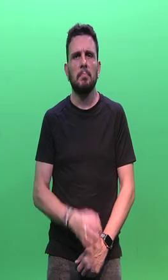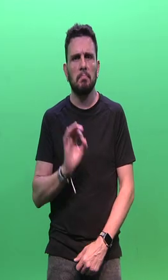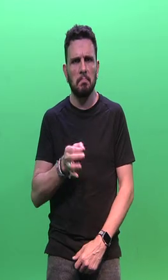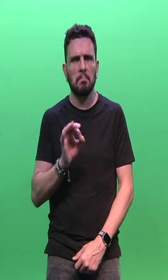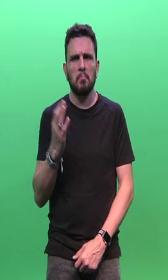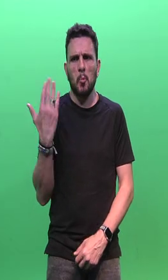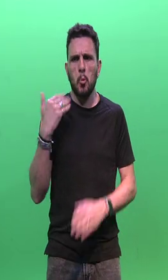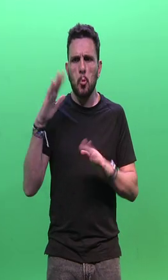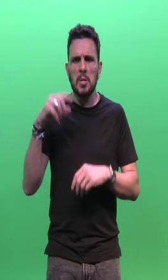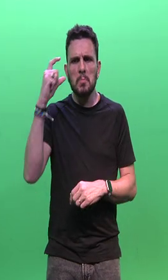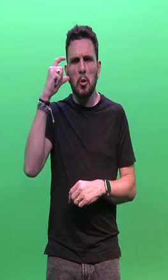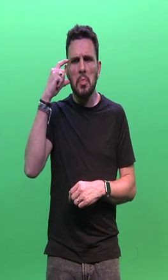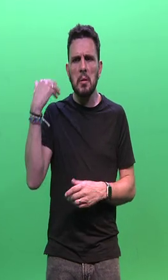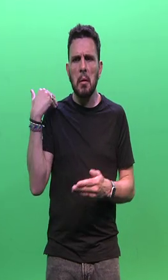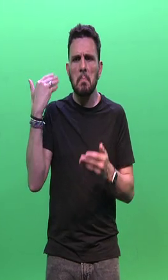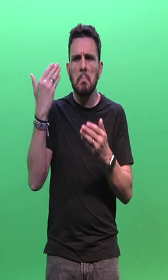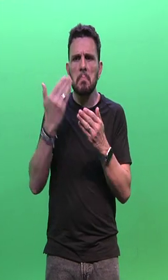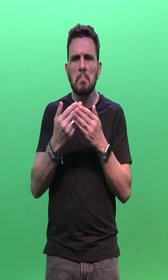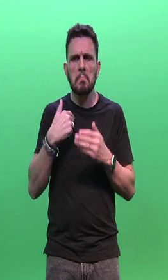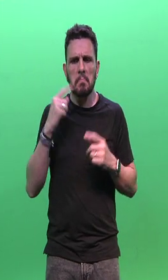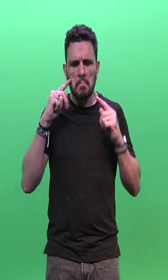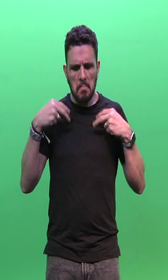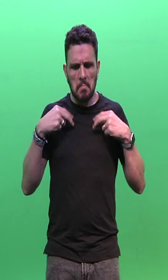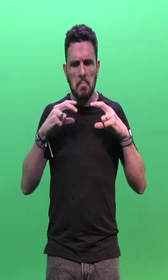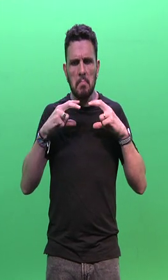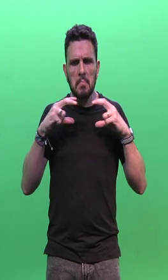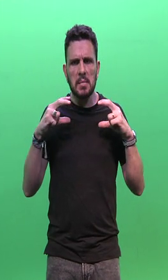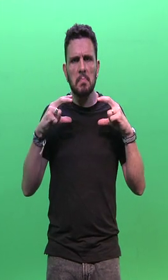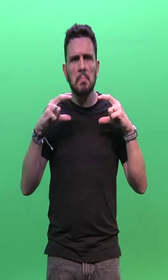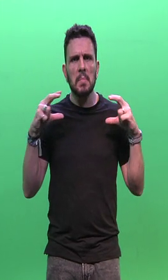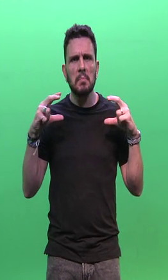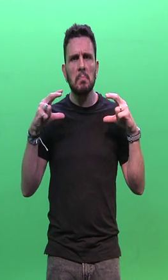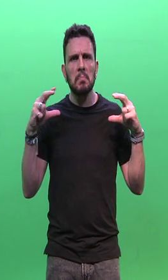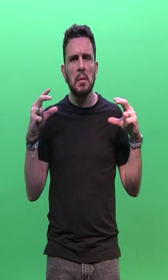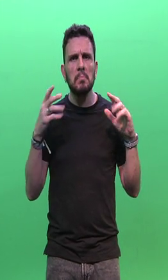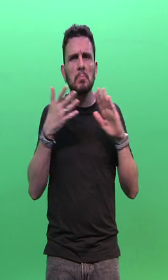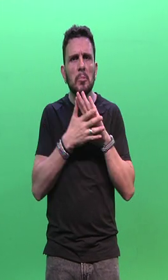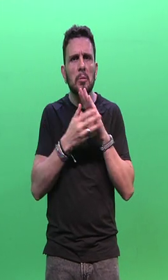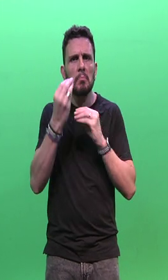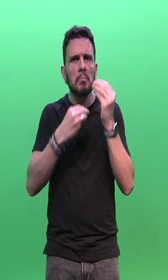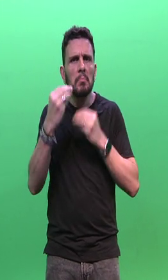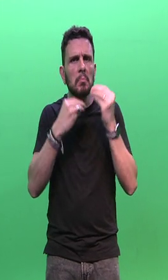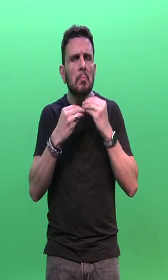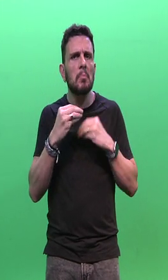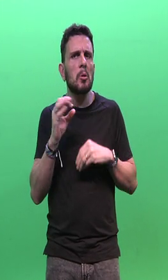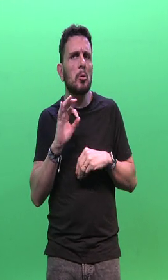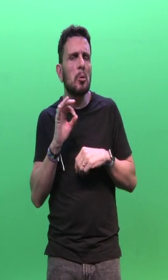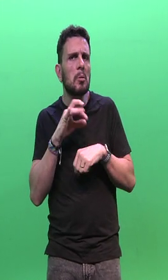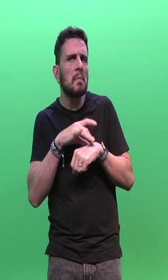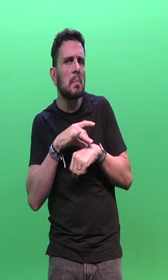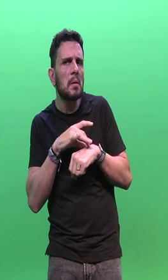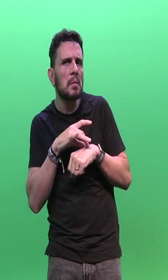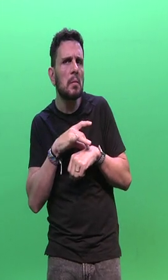Sí, últimament veig que m'he anat engreixant, no sé si és perquè menjo molt o per alguna malaltia.